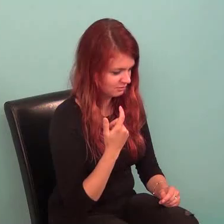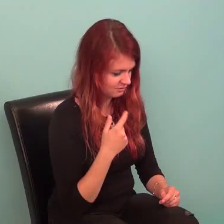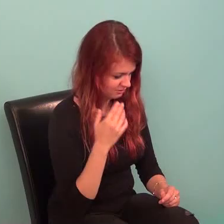Zastanawia się.